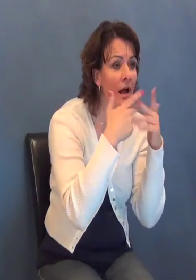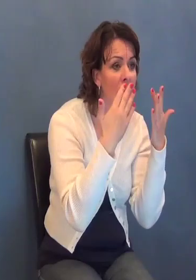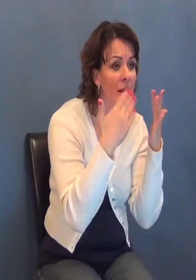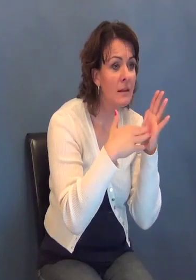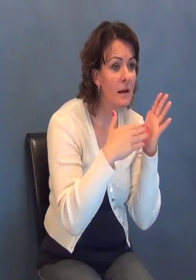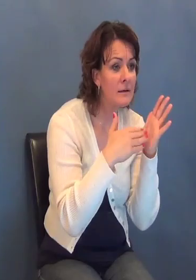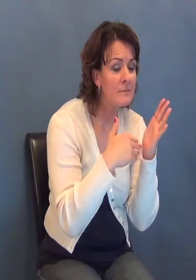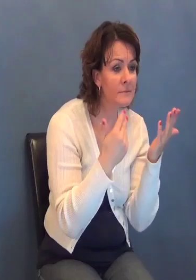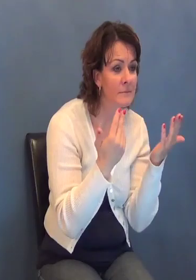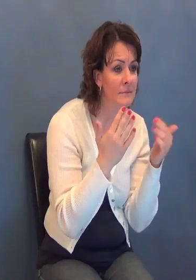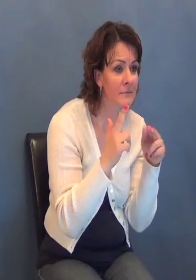Który wtorek?